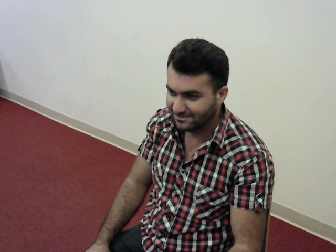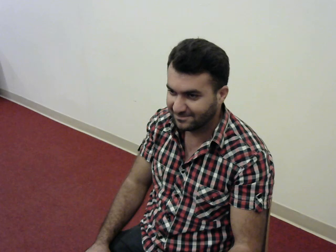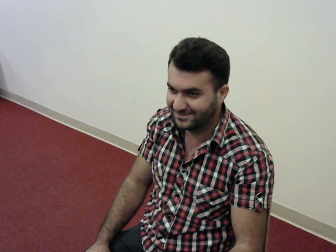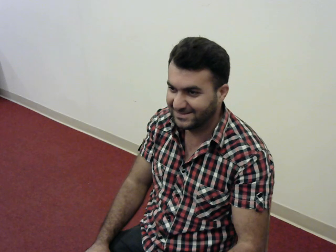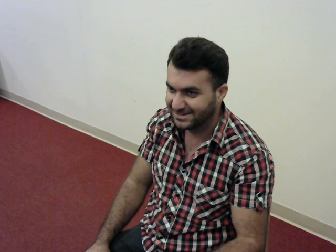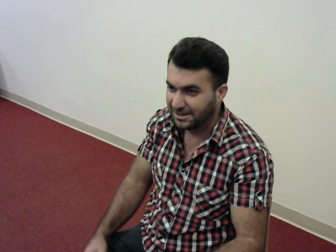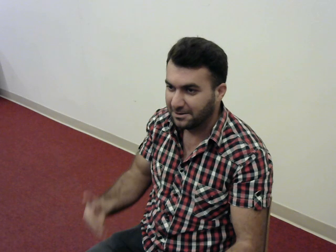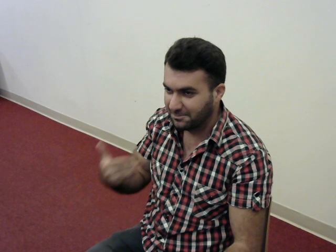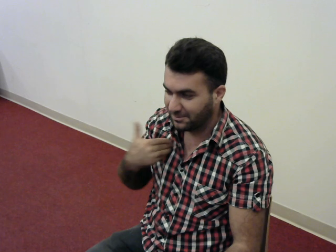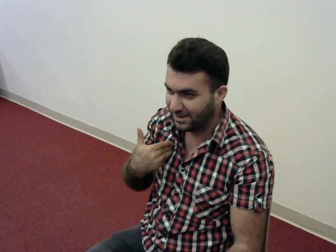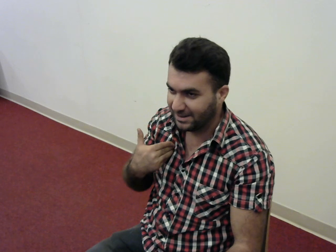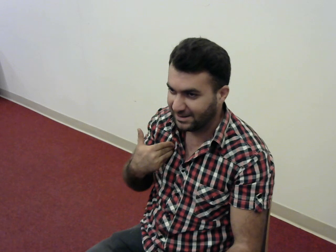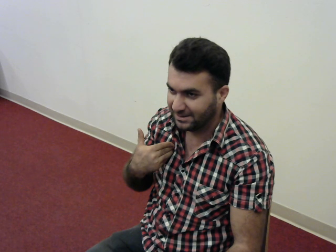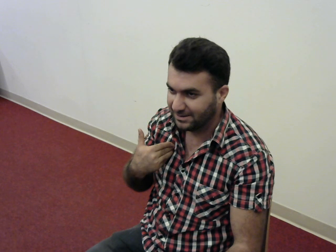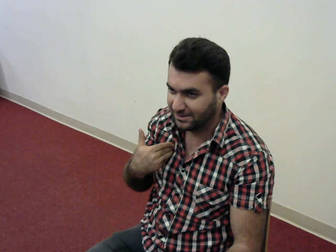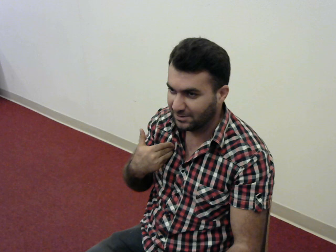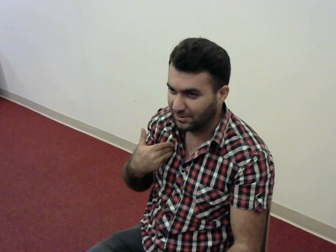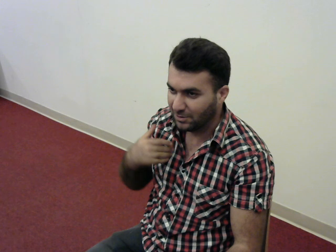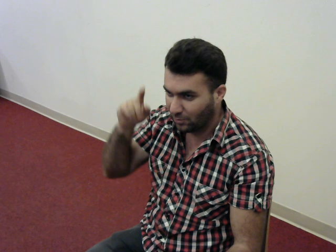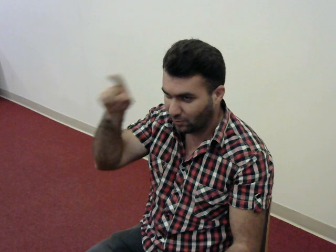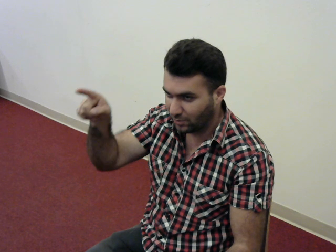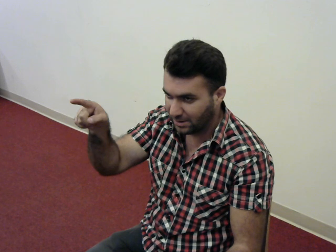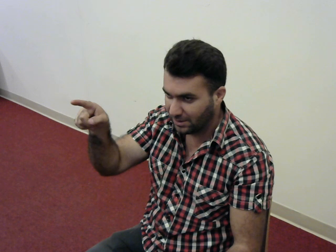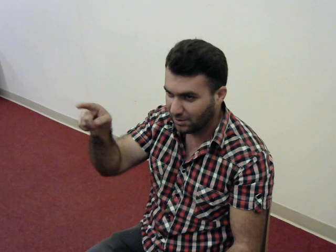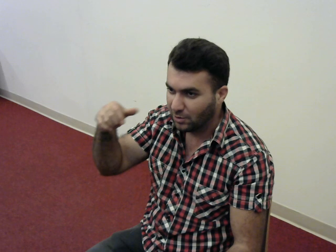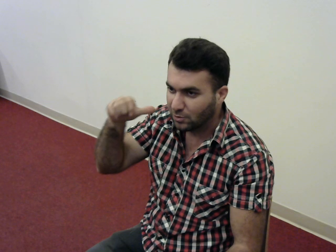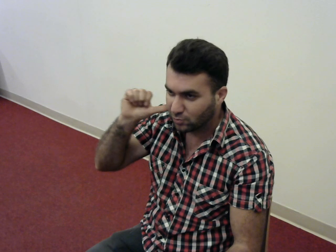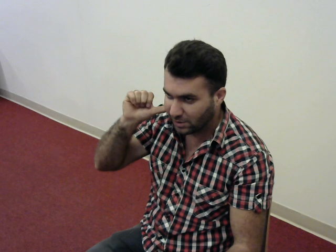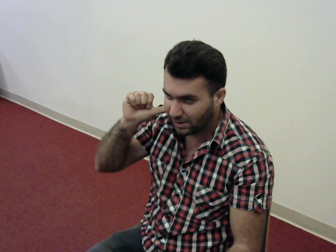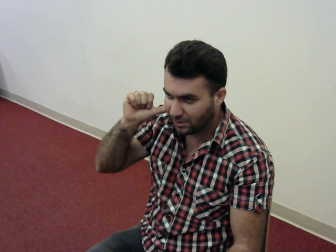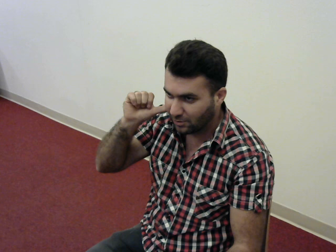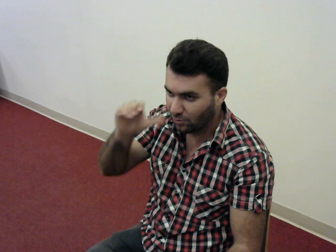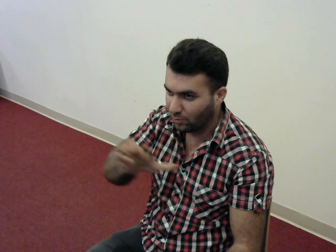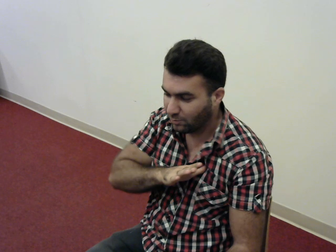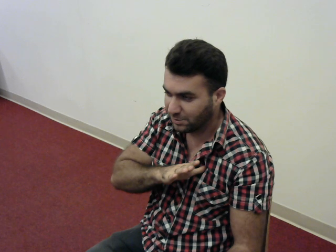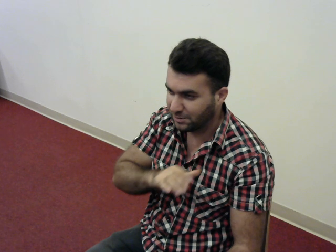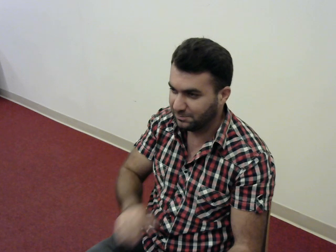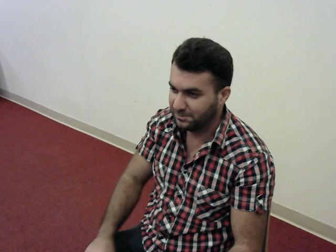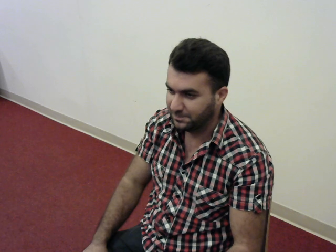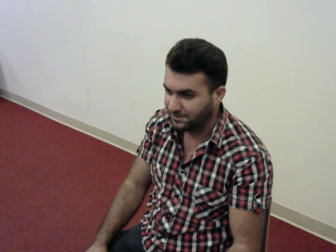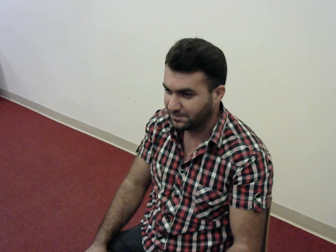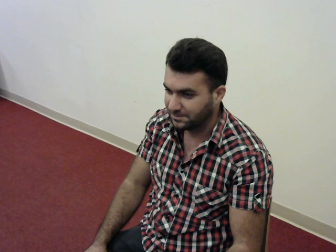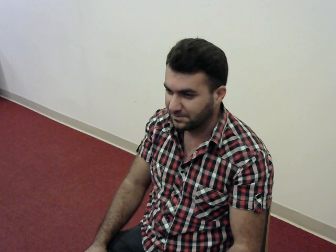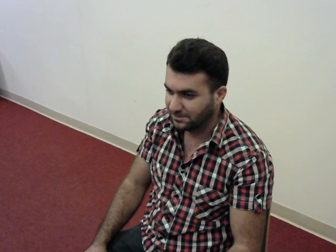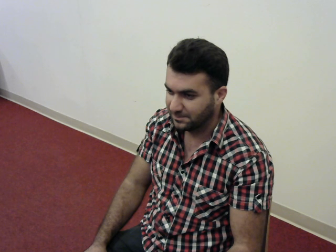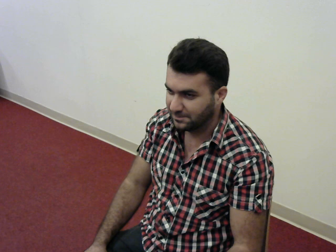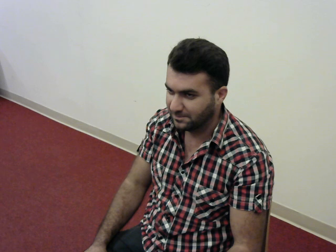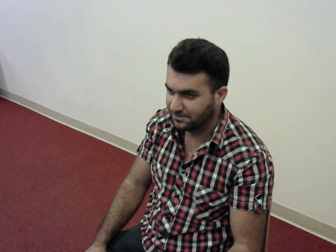Mən orda dünən olmuşam